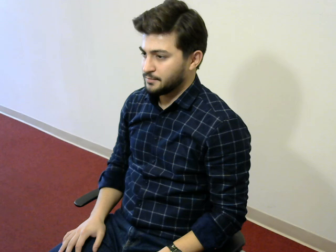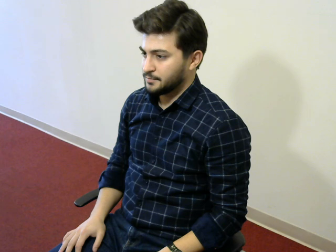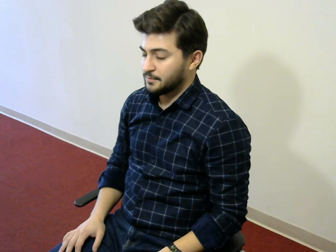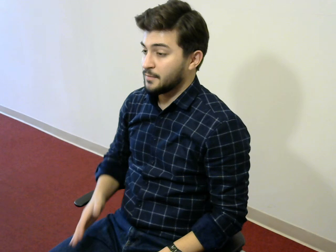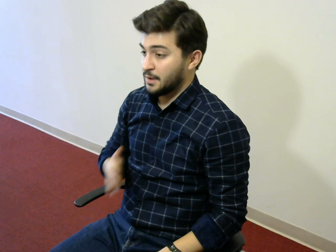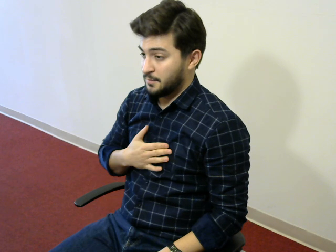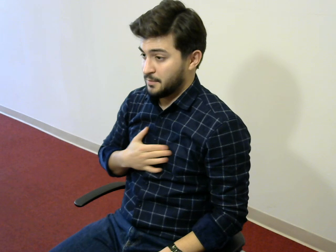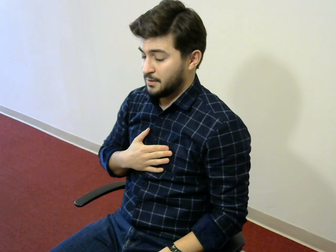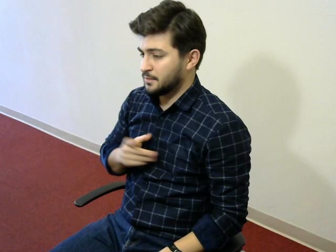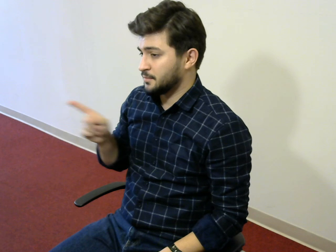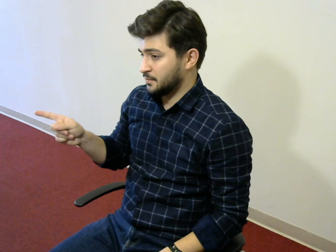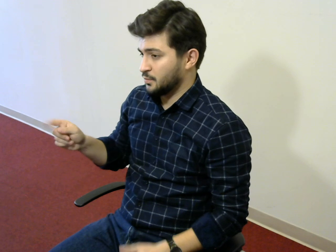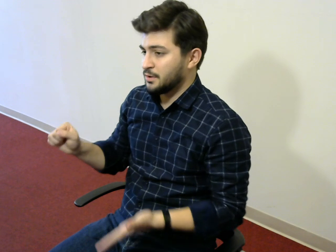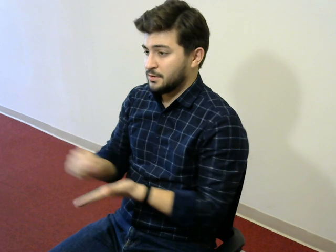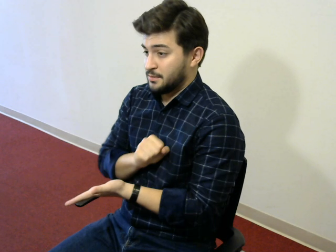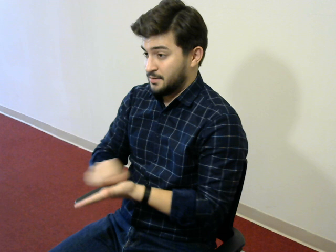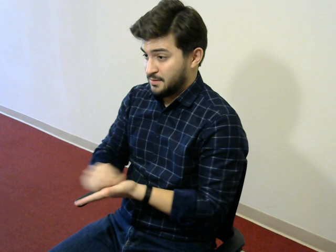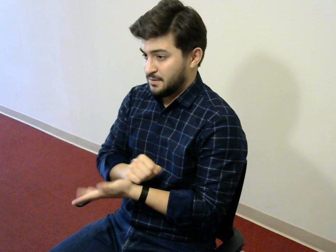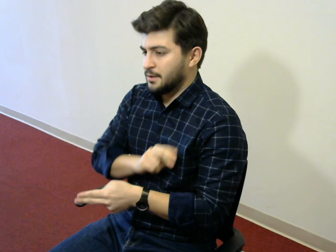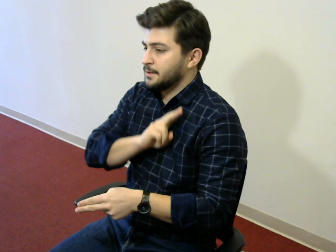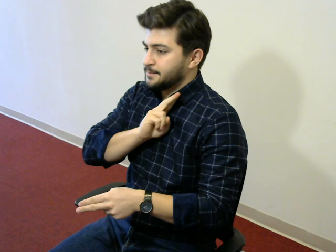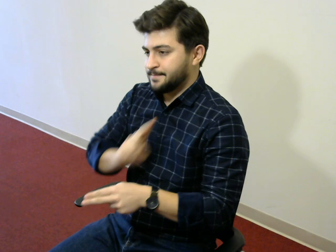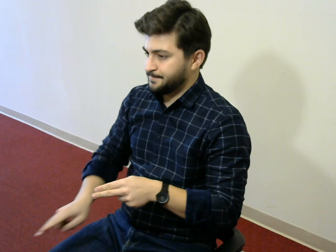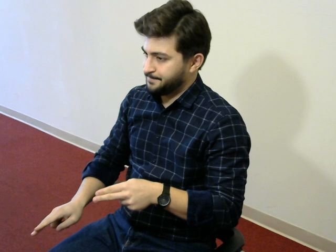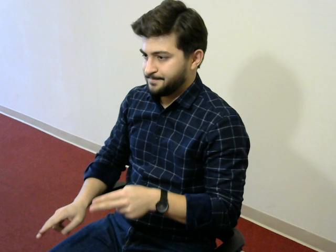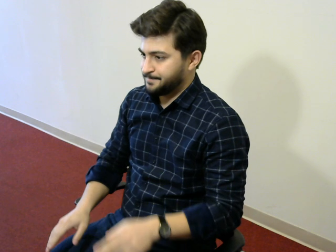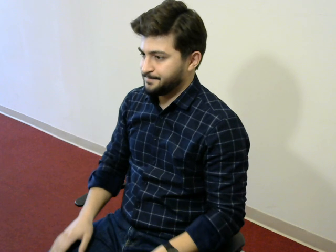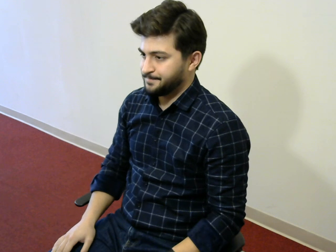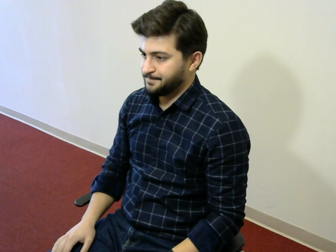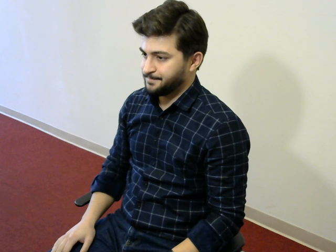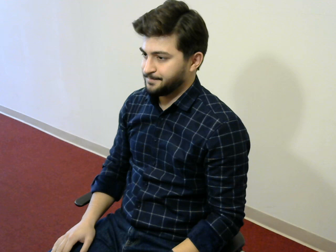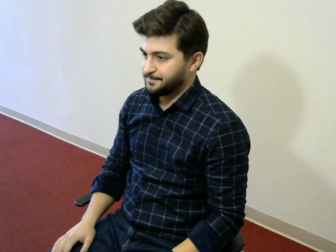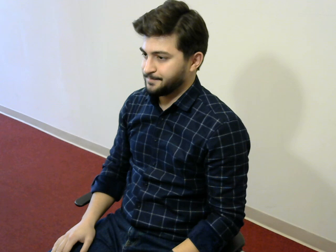Mən o sənədi itirmişdim